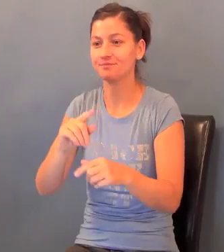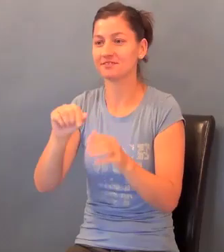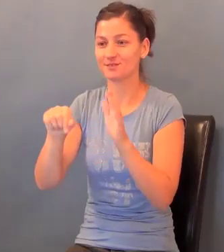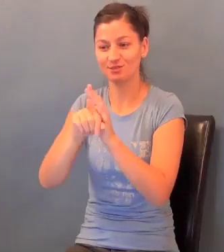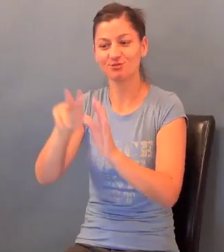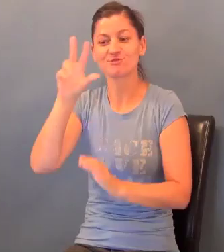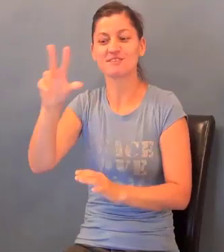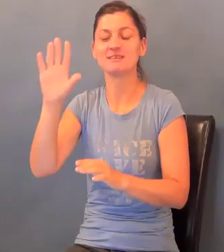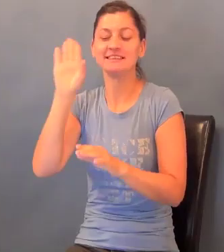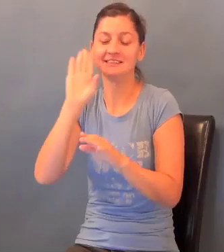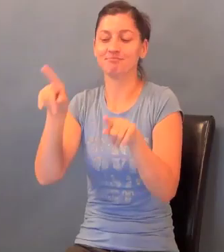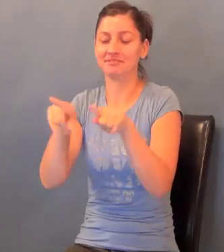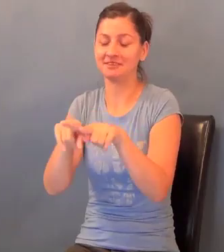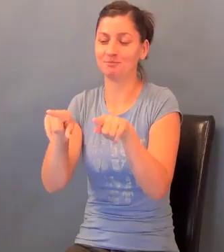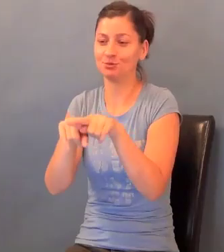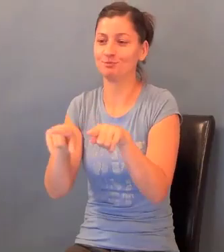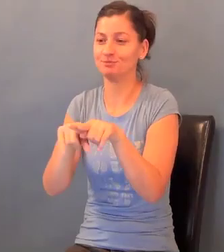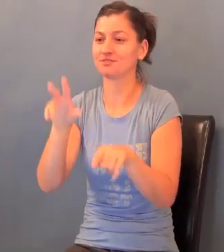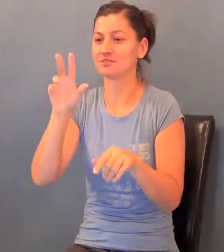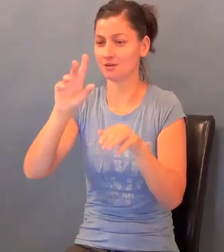Do trzeciej, tak samo.